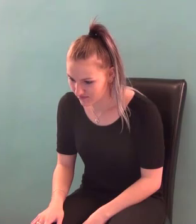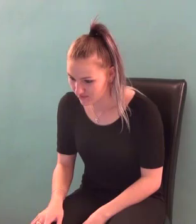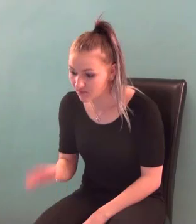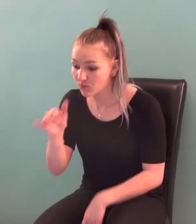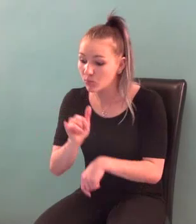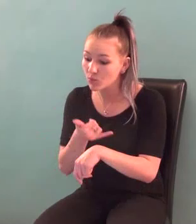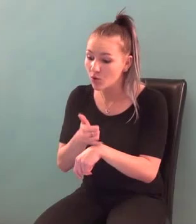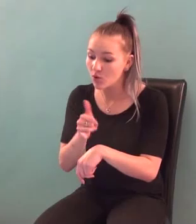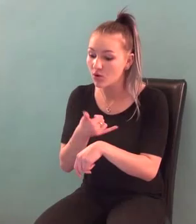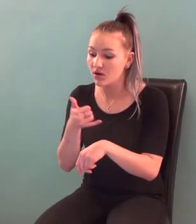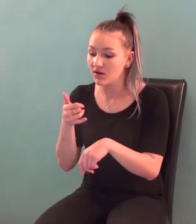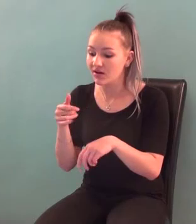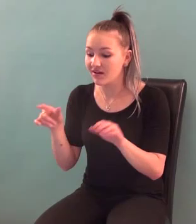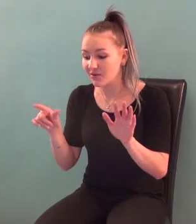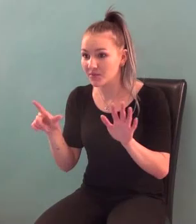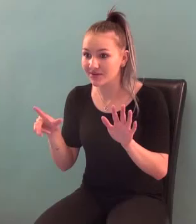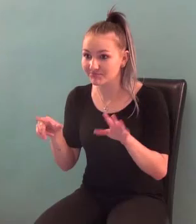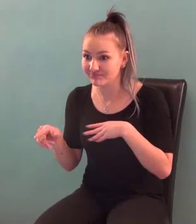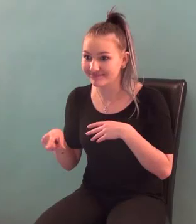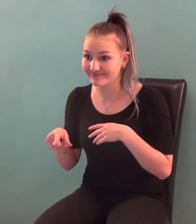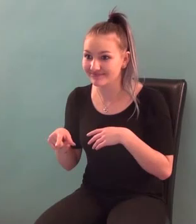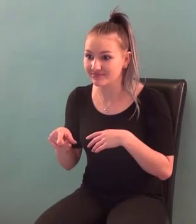W piątek koło siódmej-ósmej możesz?